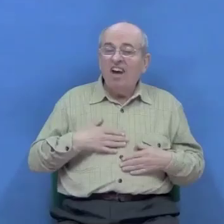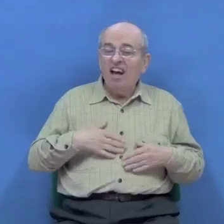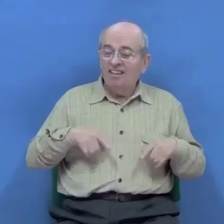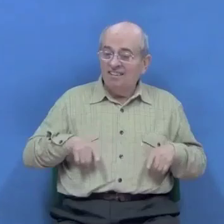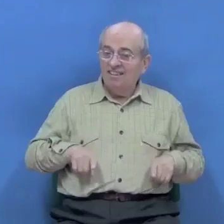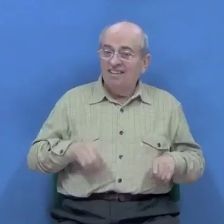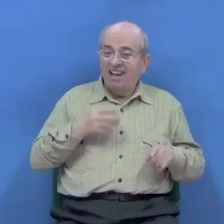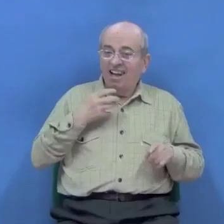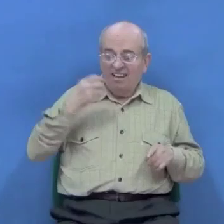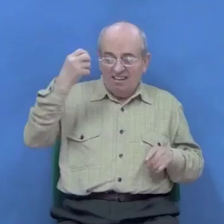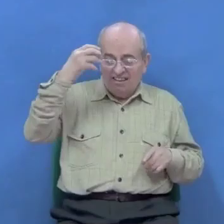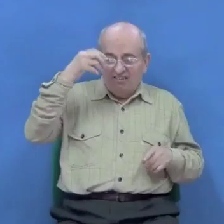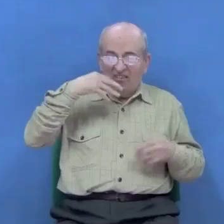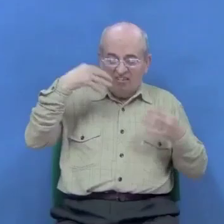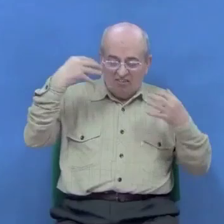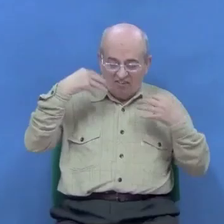Siedzieć w wannie i myć się.